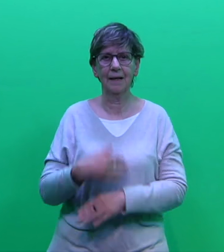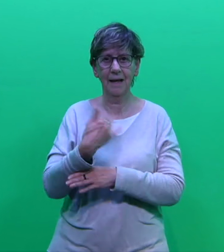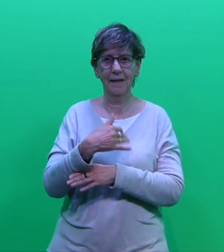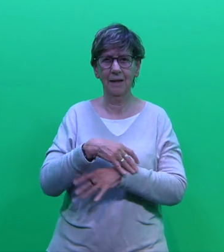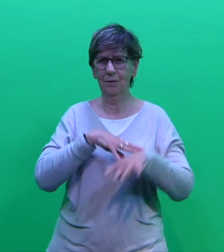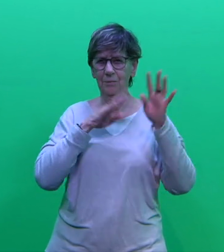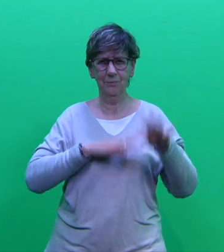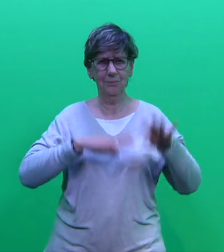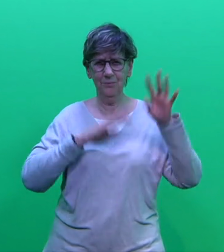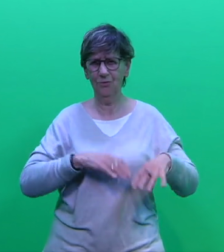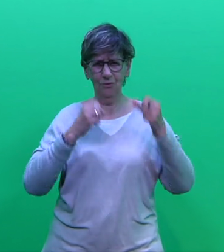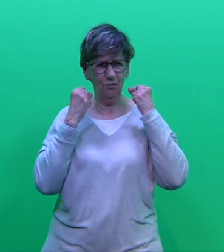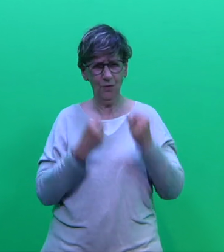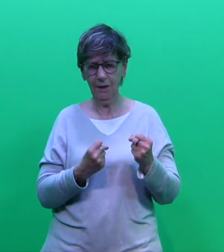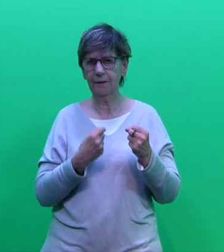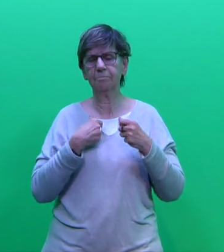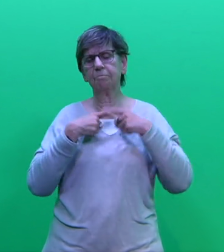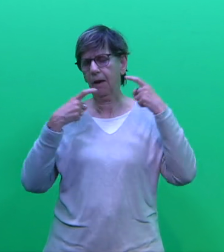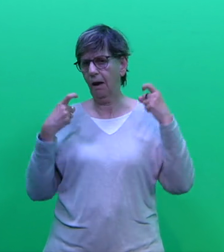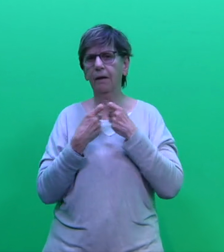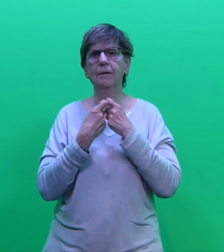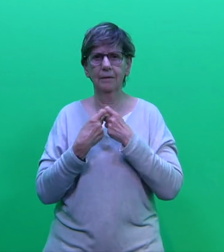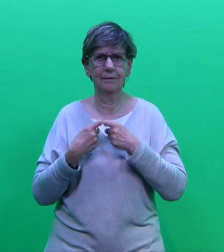Si hi ha molt de vent pel carrer tinc al·lèrgia.